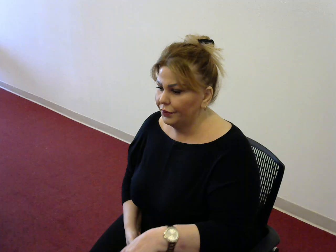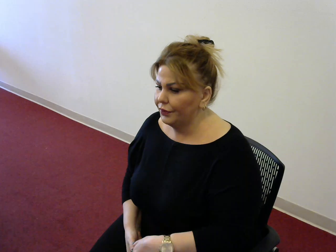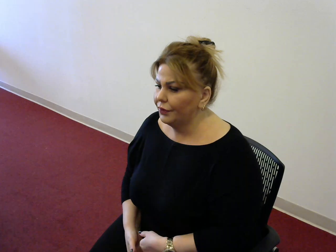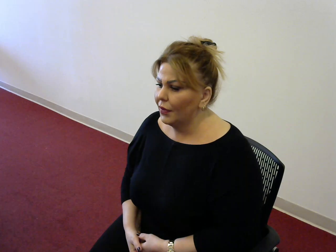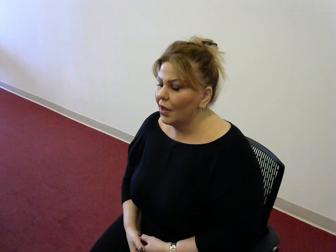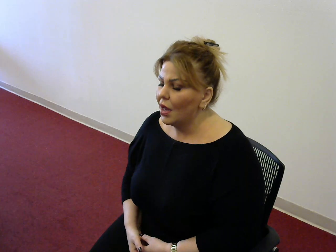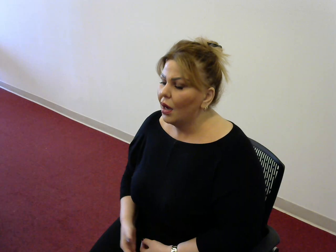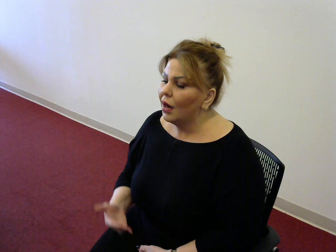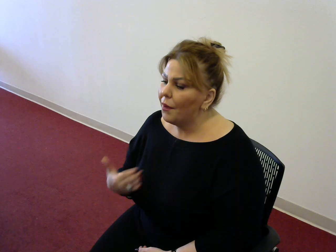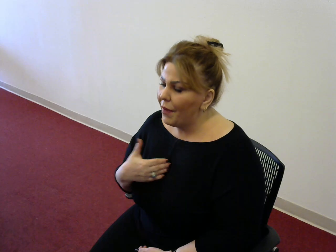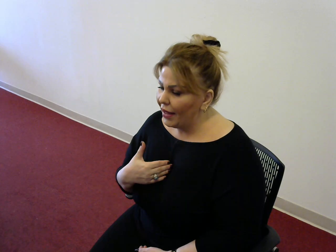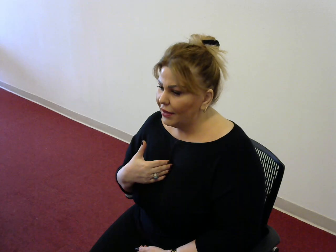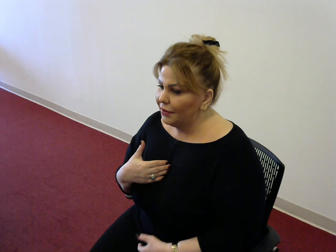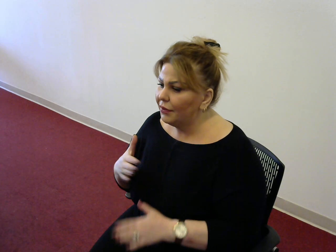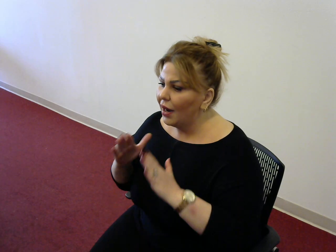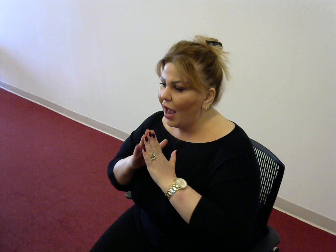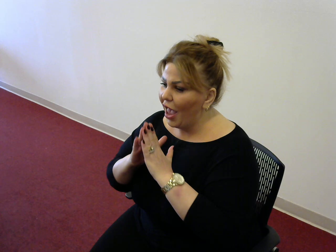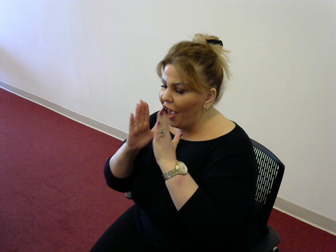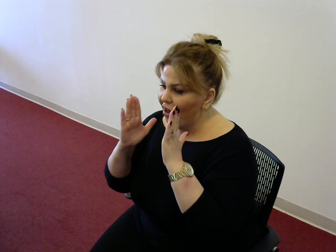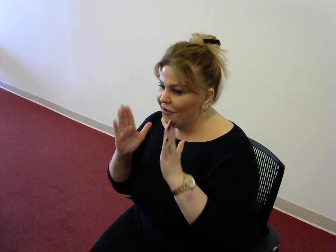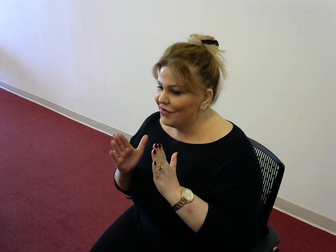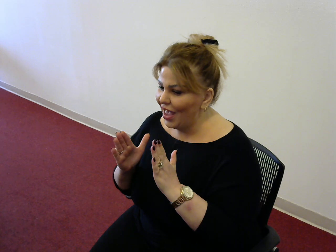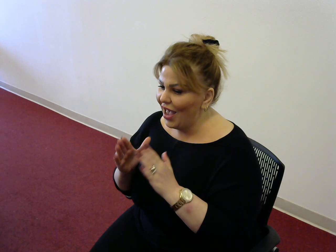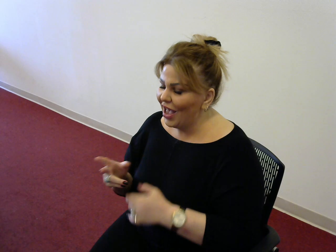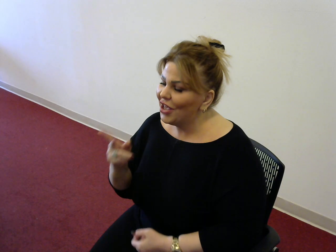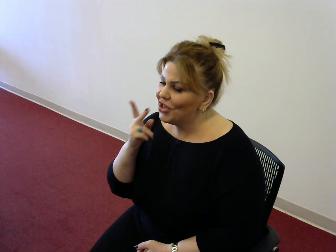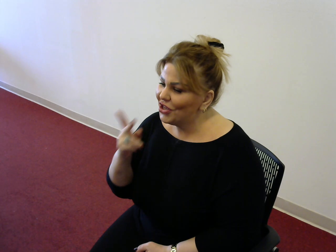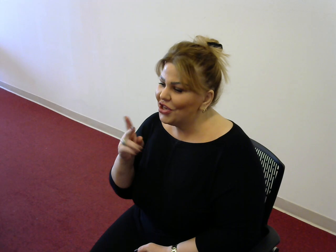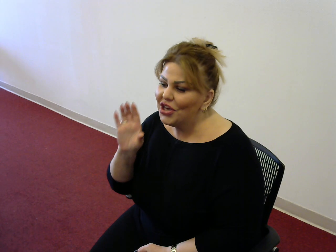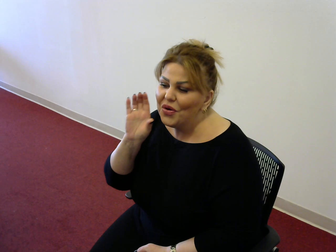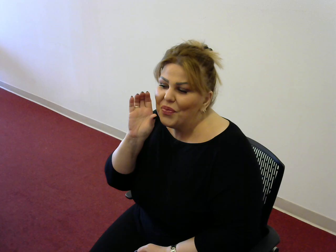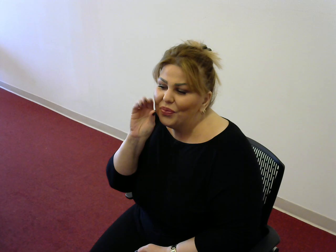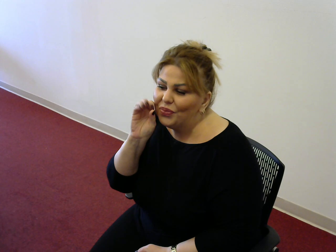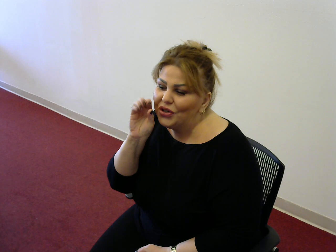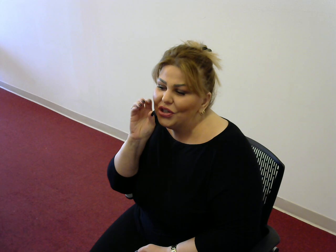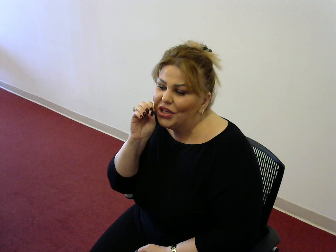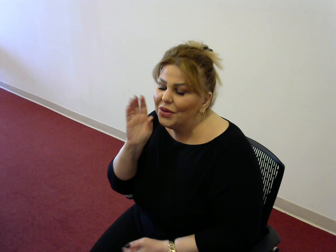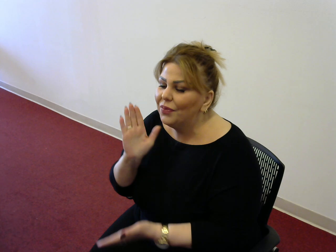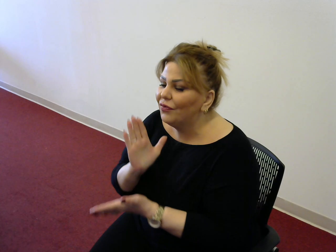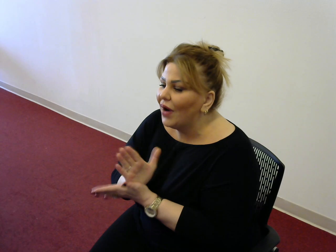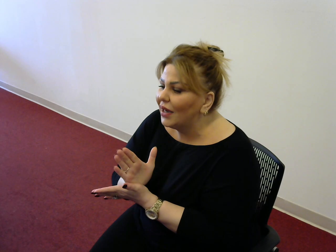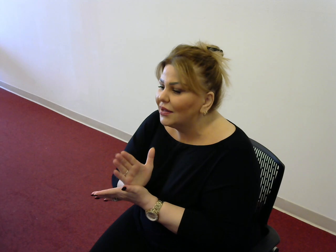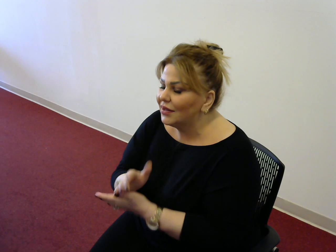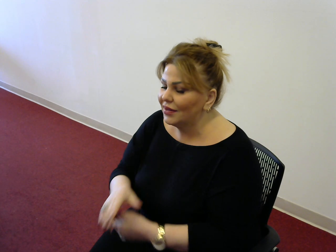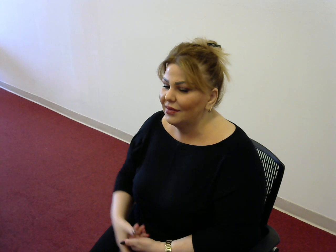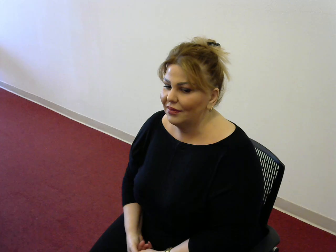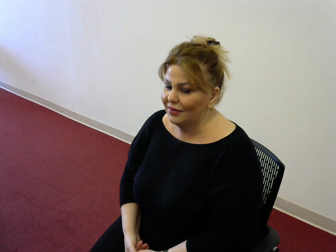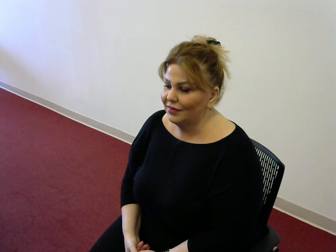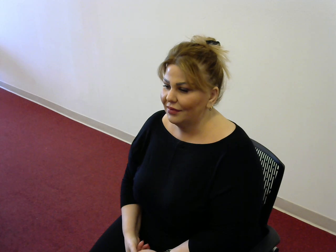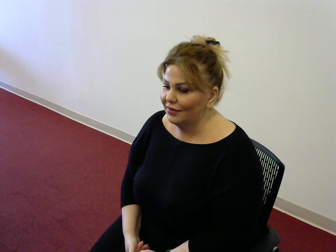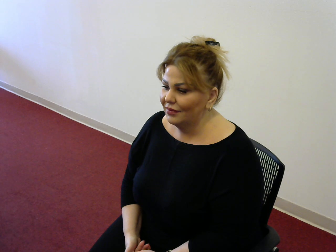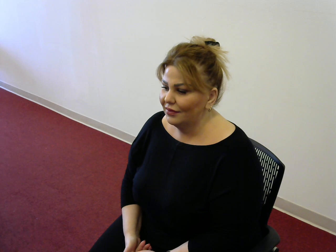Mənim evdə 2 pişiyim var